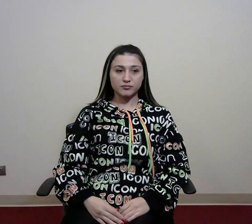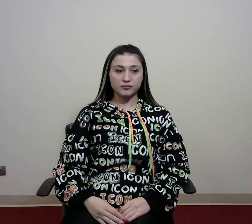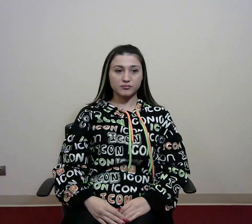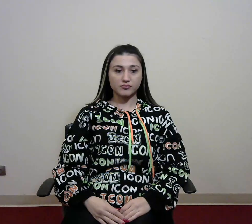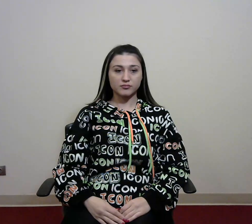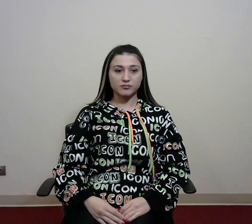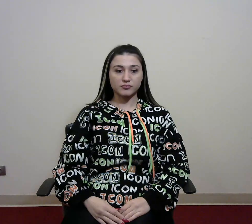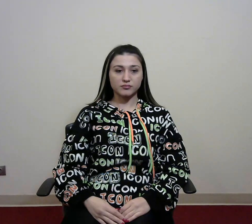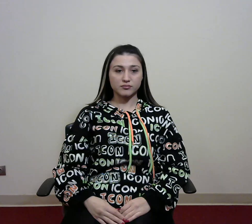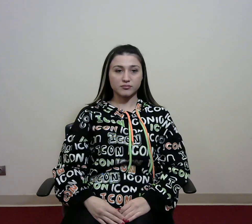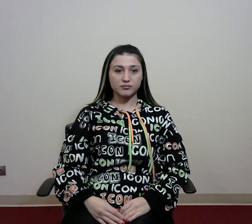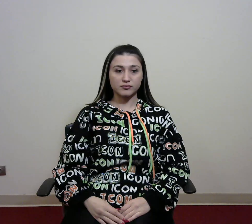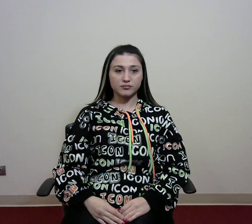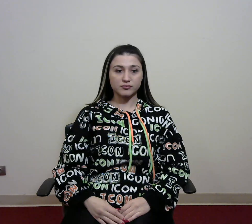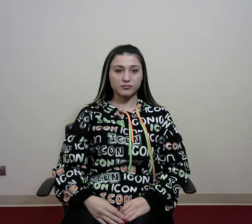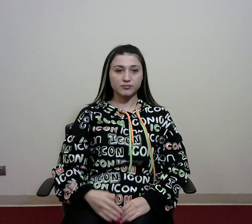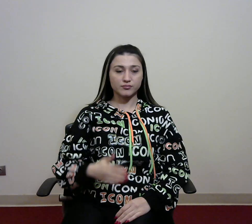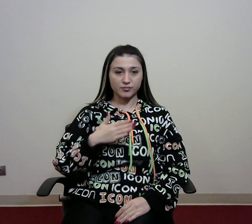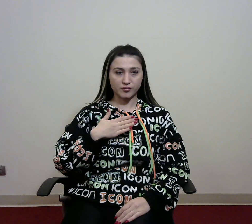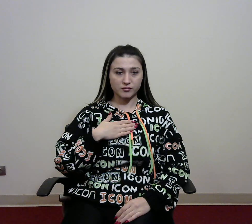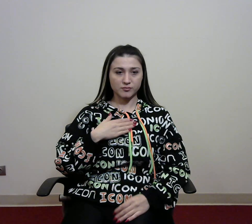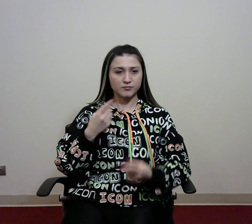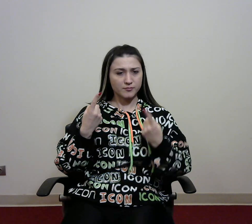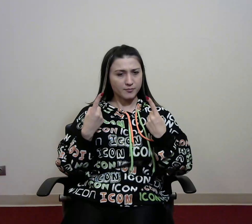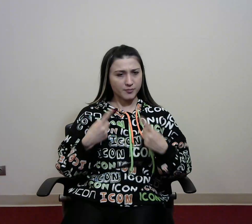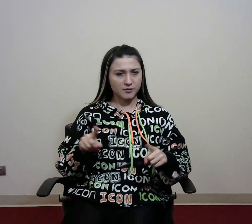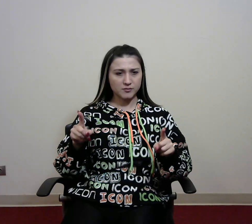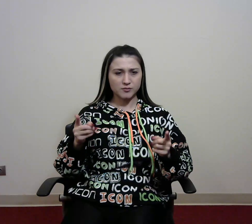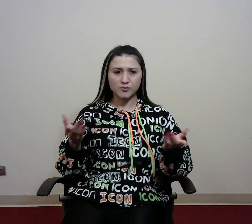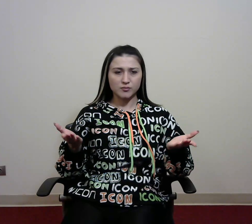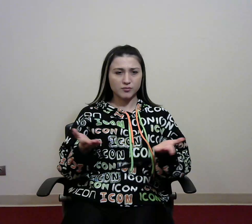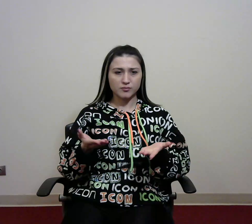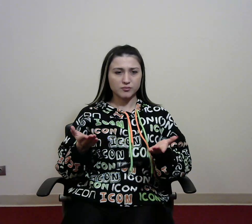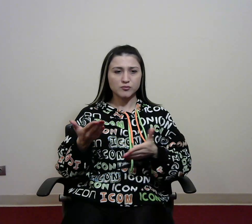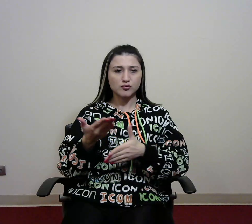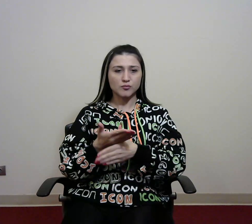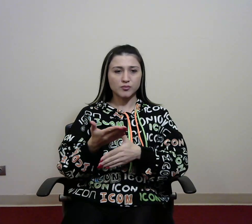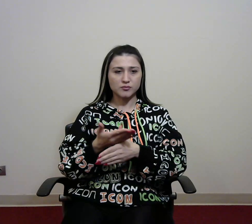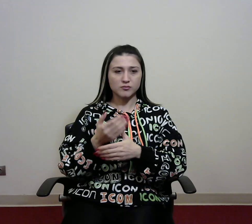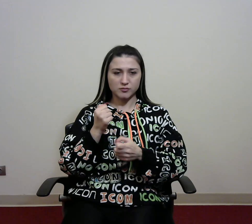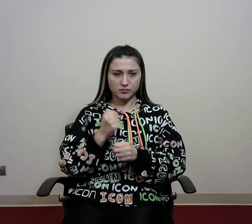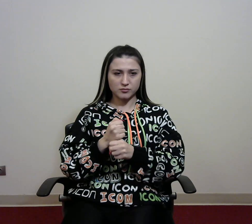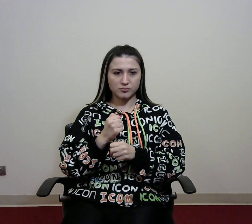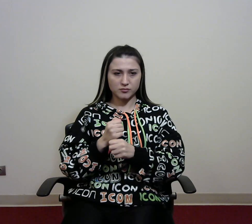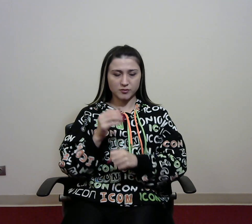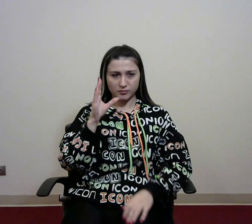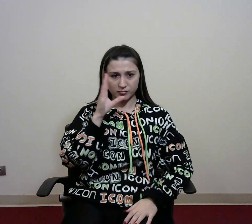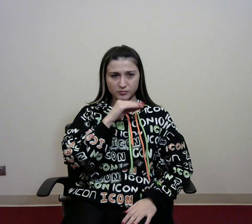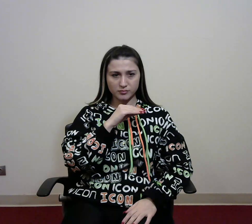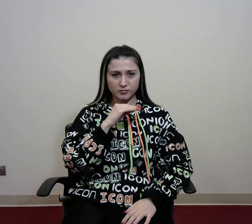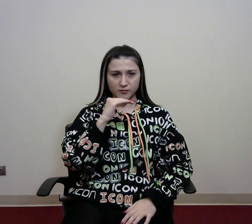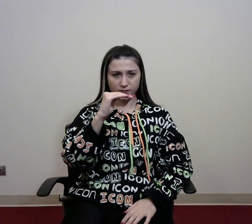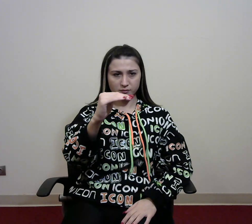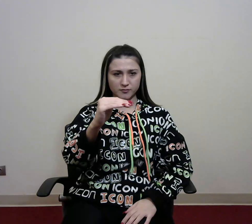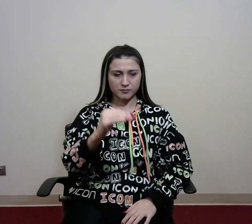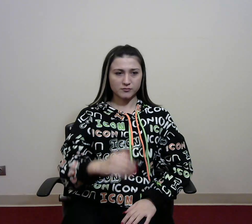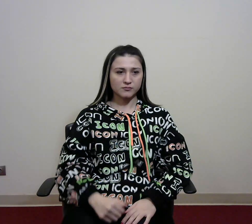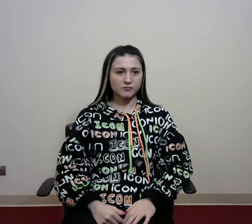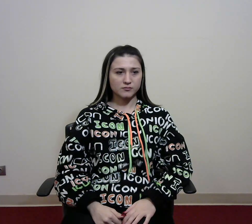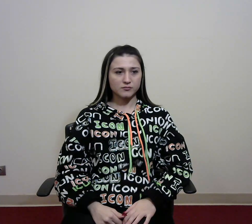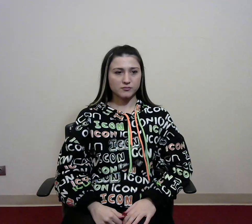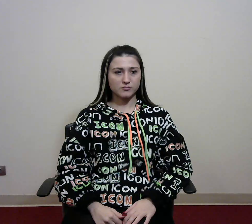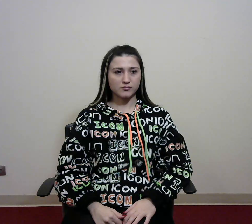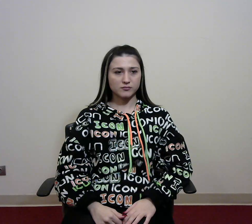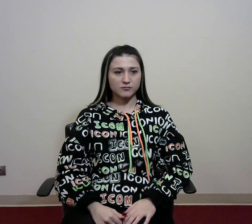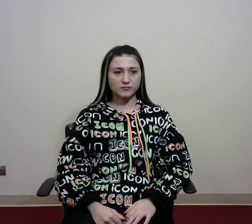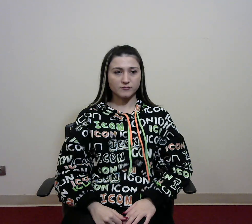Mənə başqa hansı köməkliyi edə bilərsiniz?